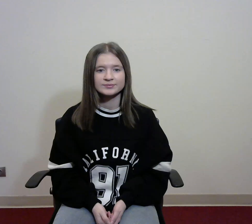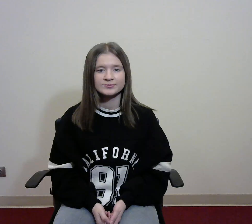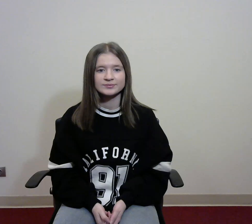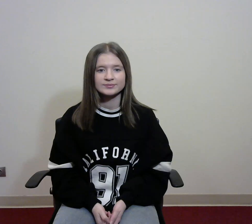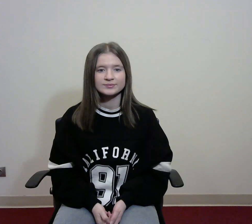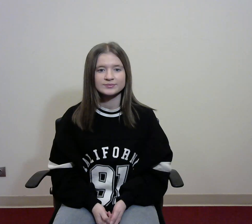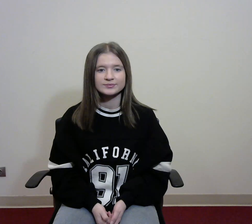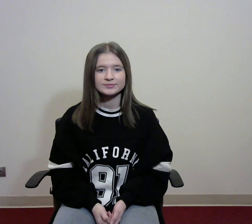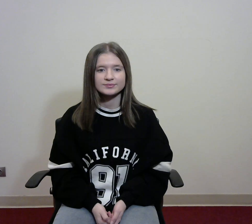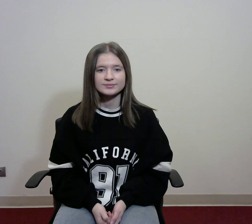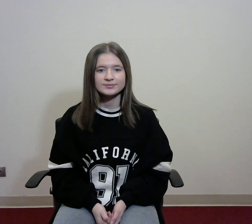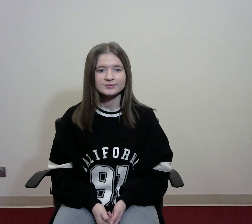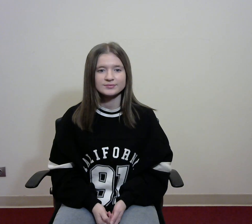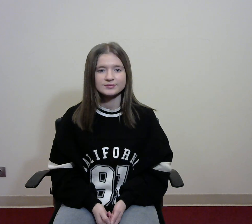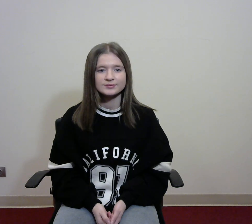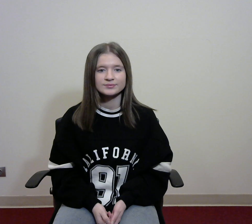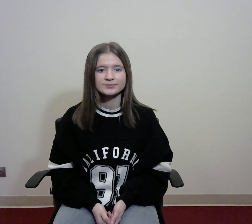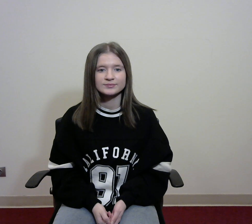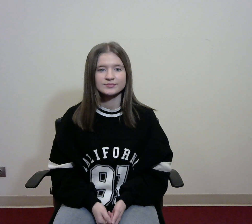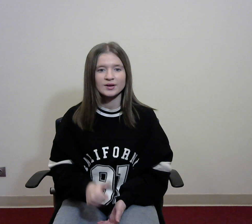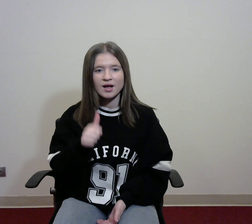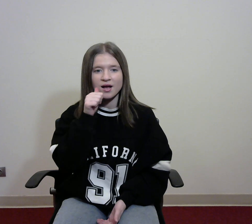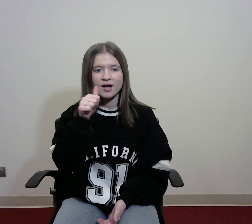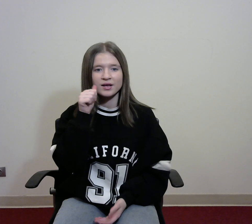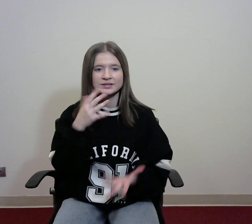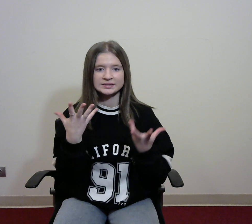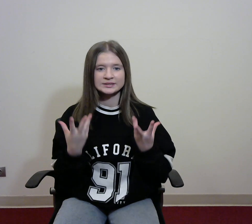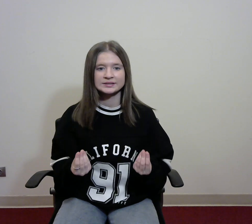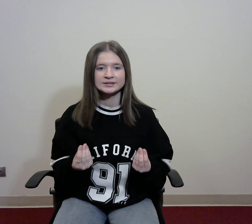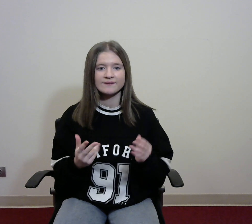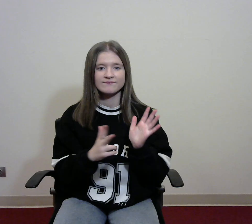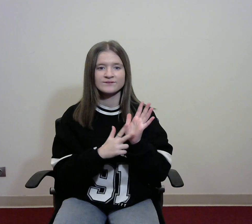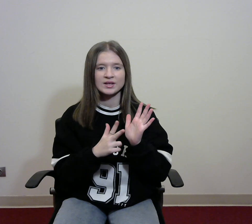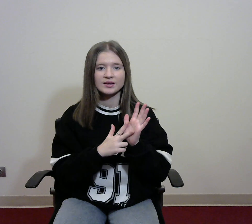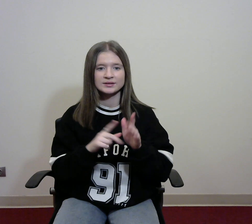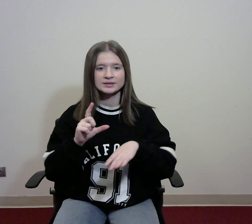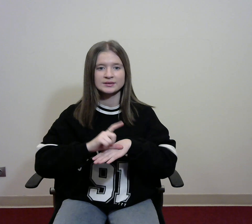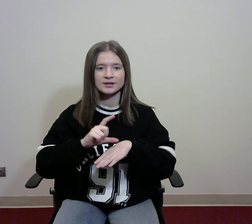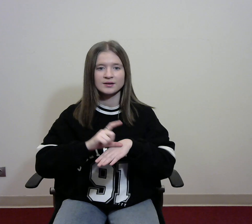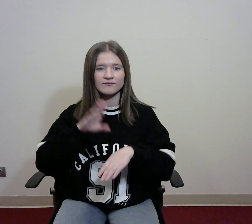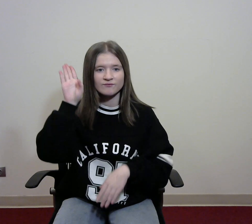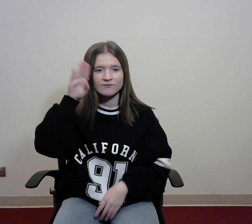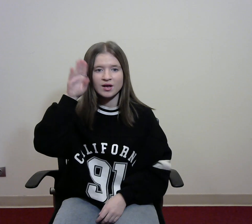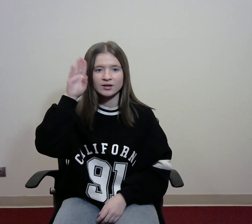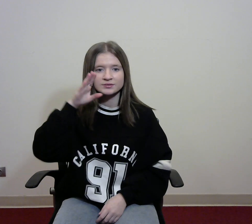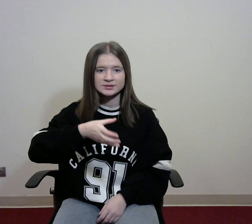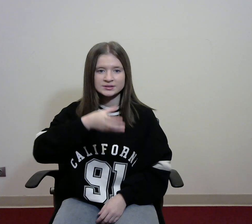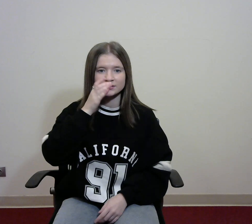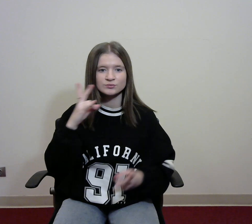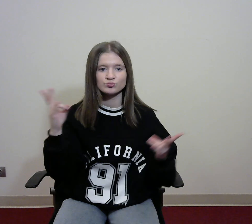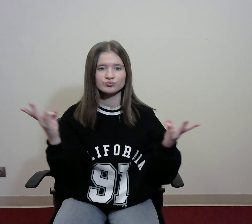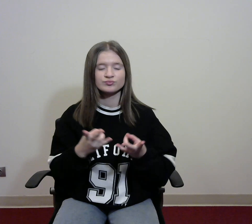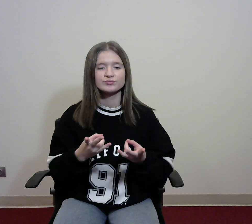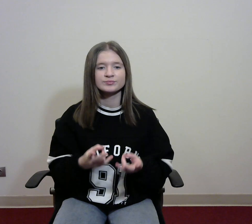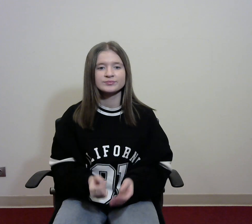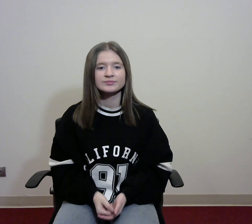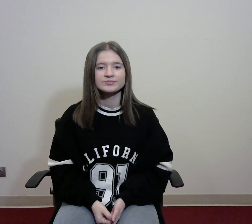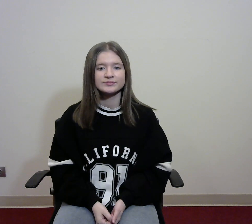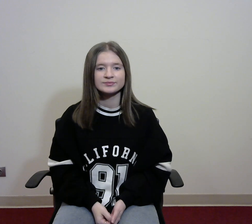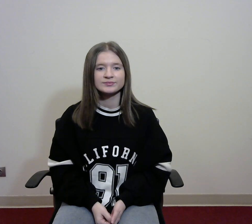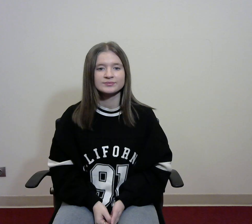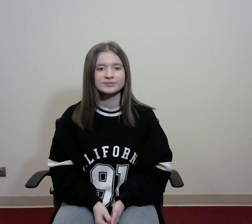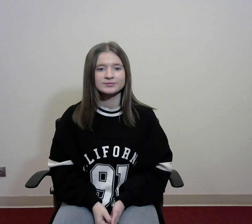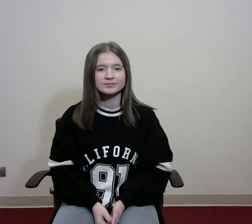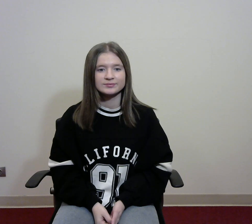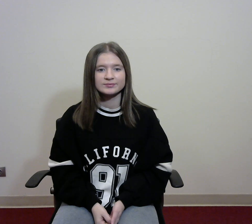Hər gün 8 stəkan su içmək lazımdır